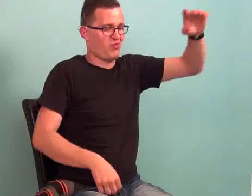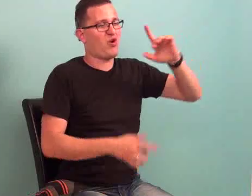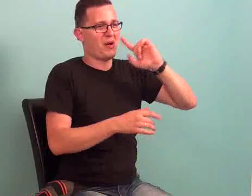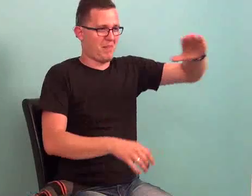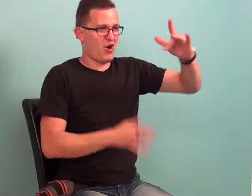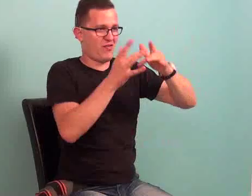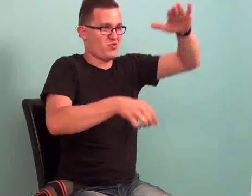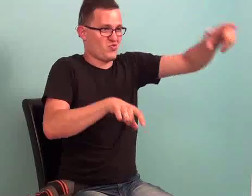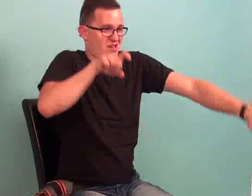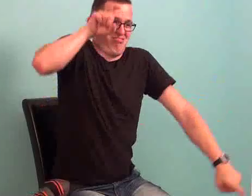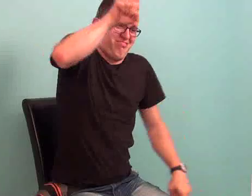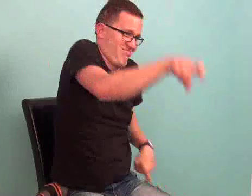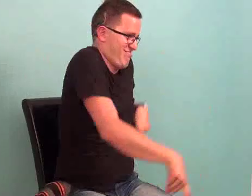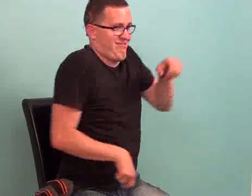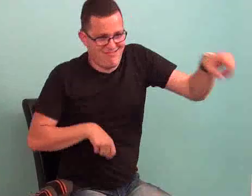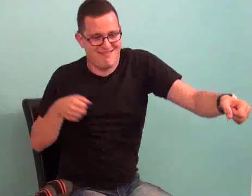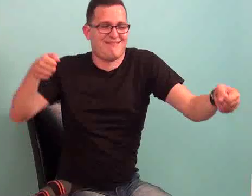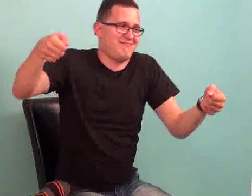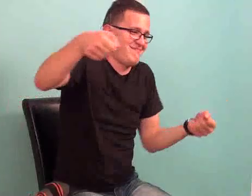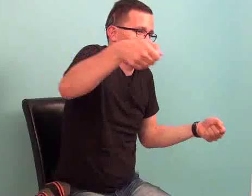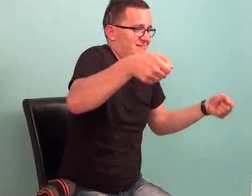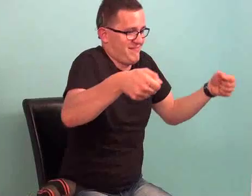Mały chłopak na dużym rowerze, ledwo pedałuje.